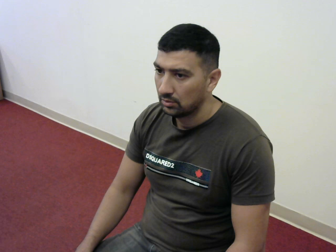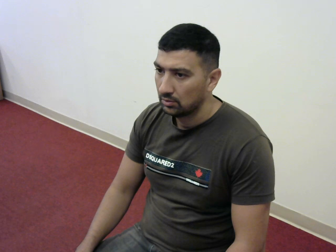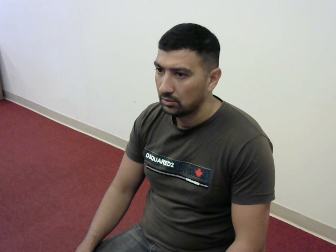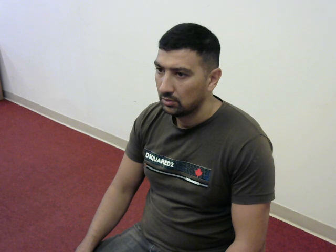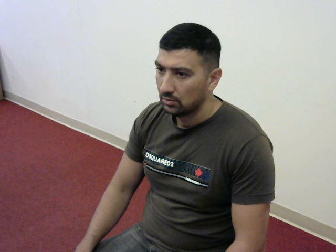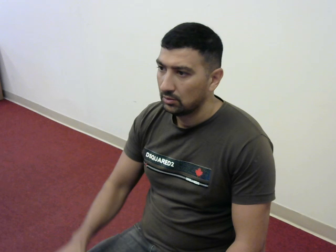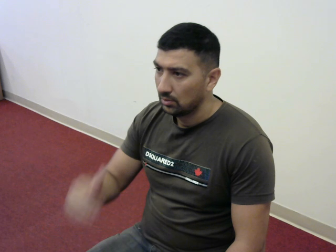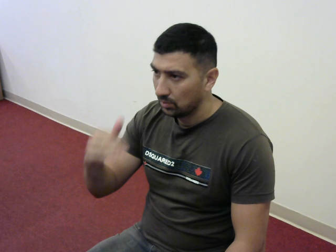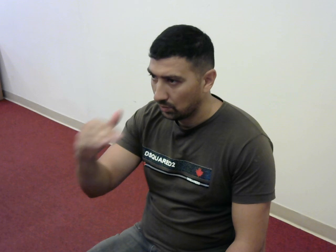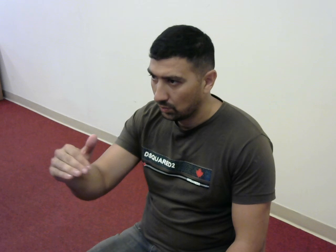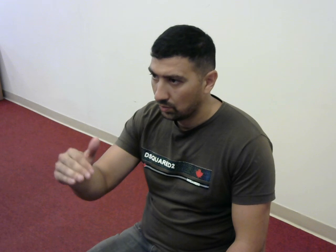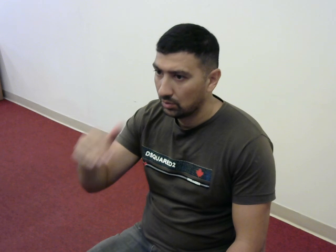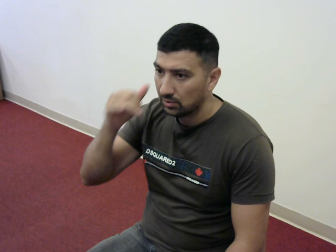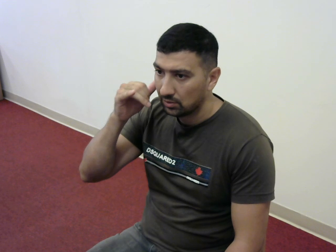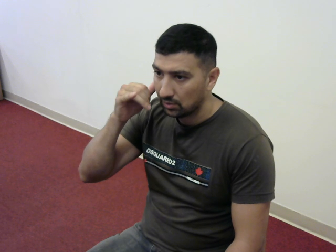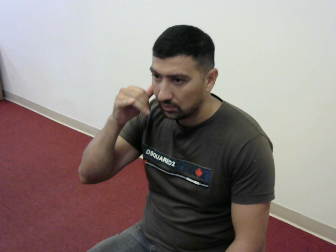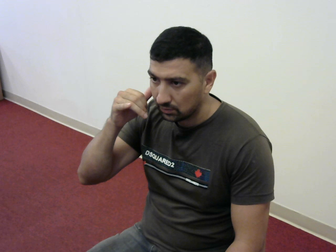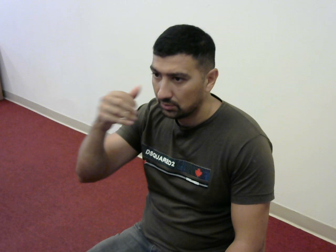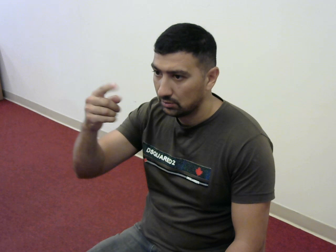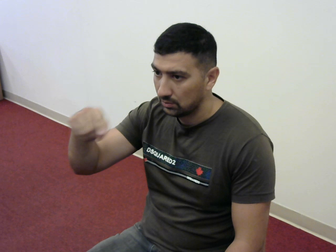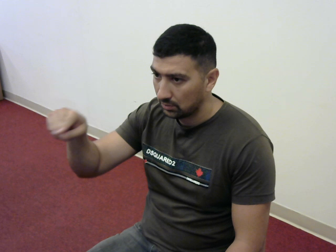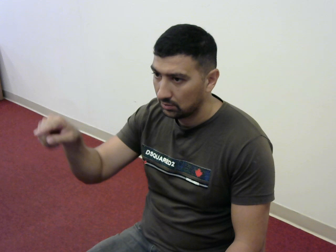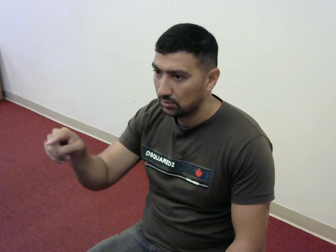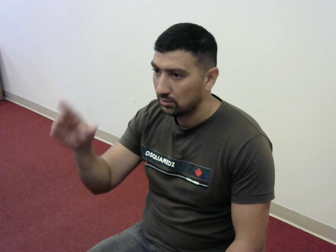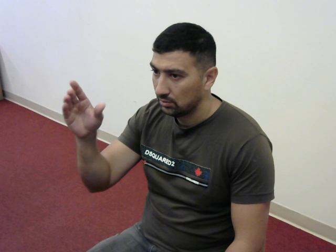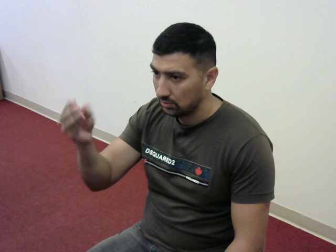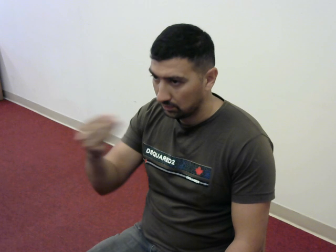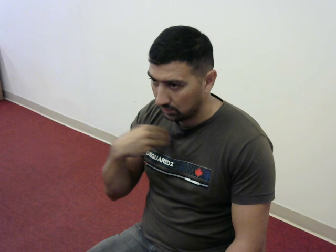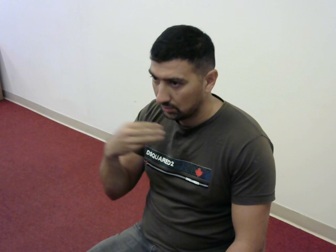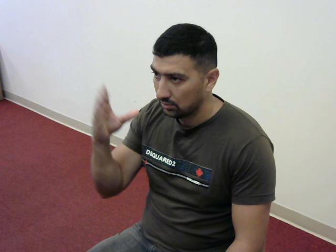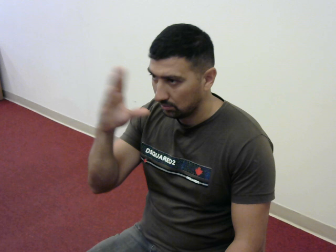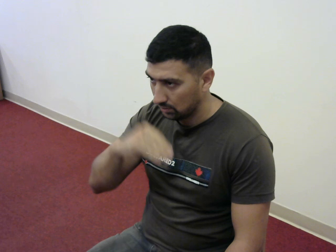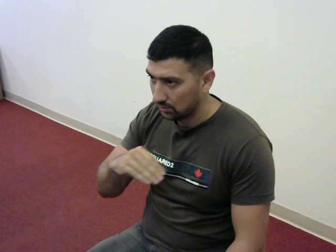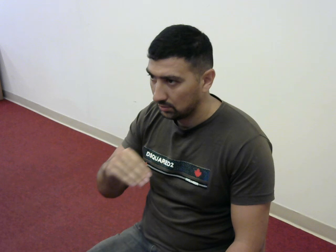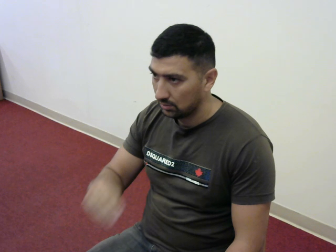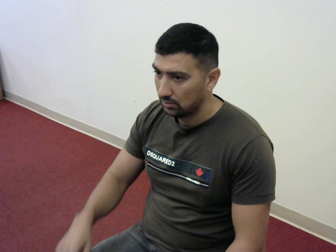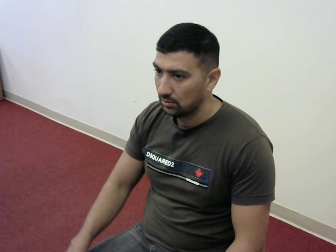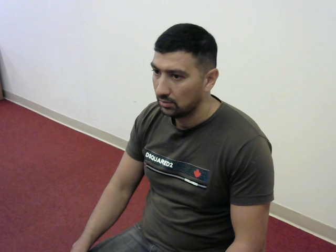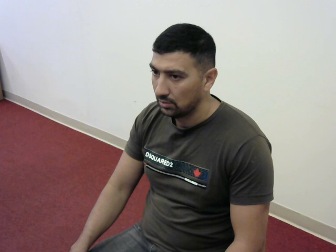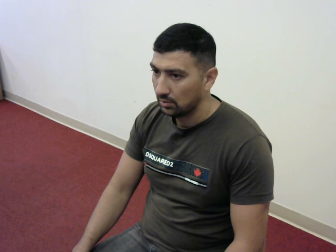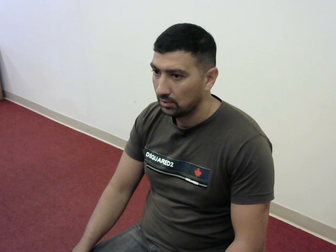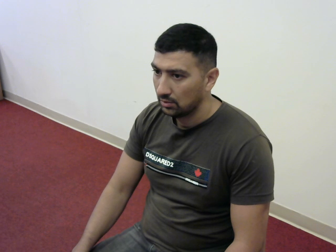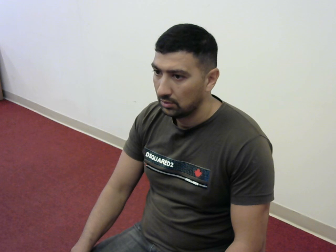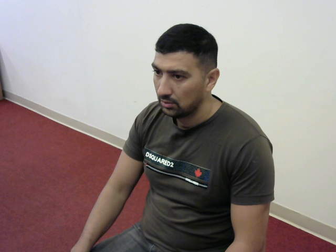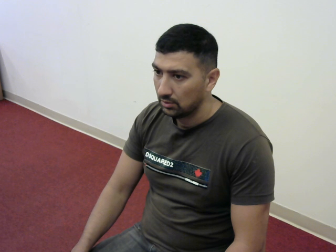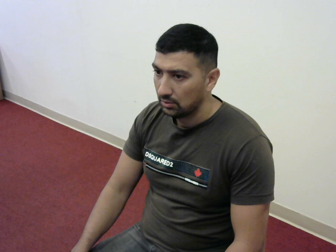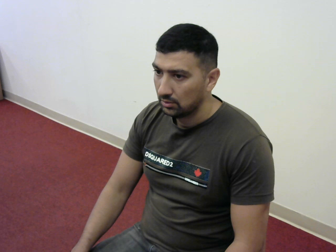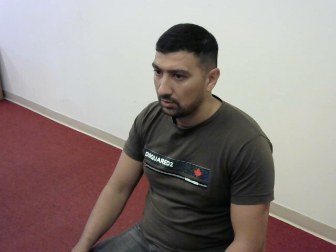Siz telefon nömrənizi verə bilərsinizmi?